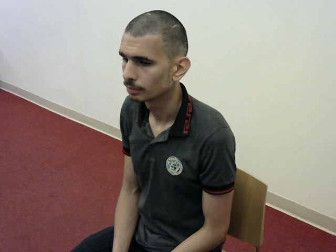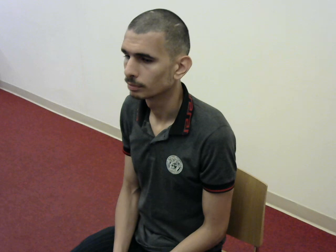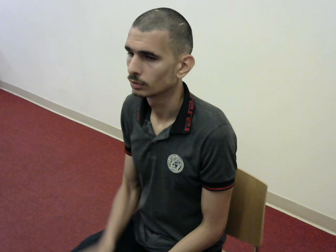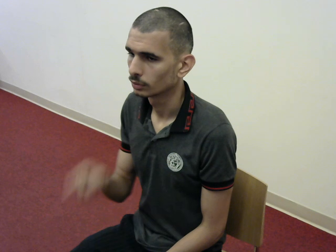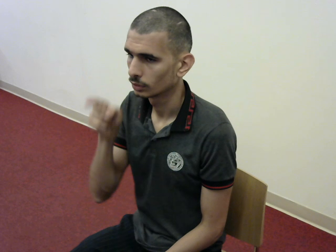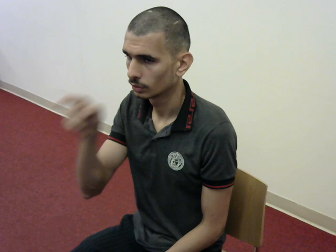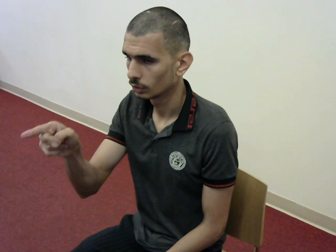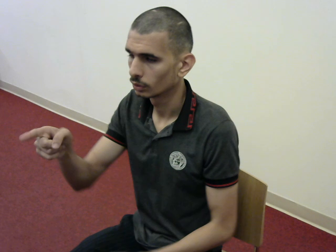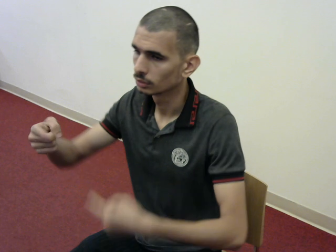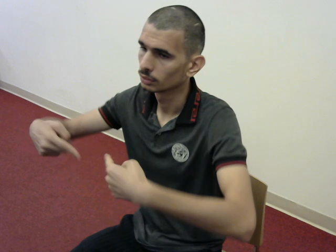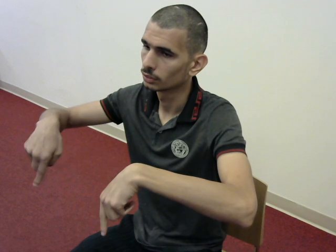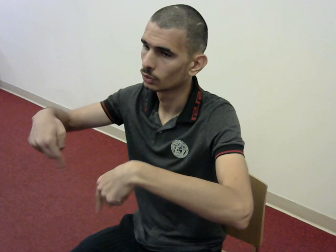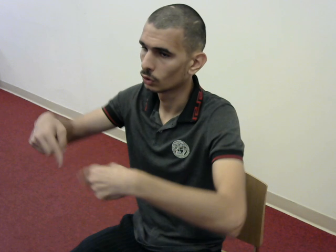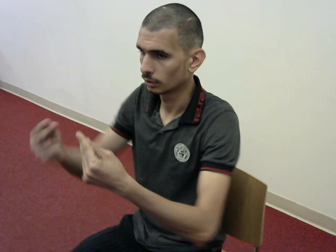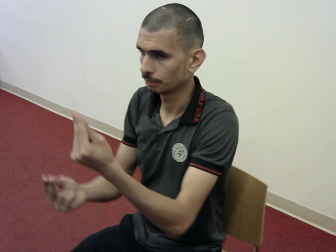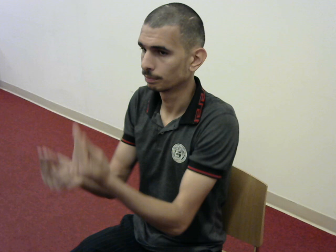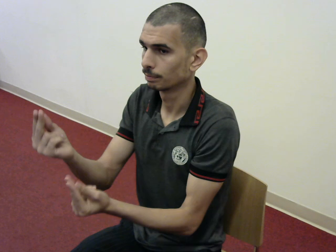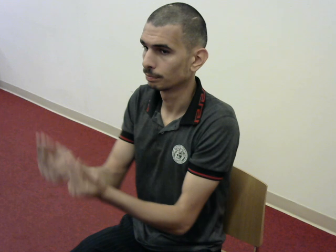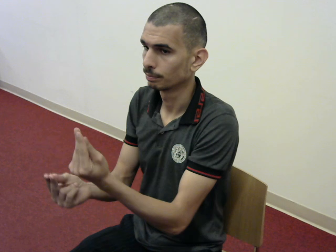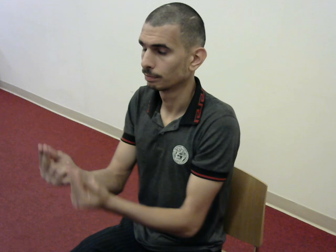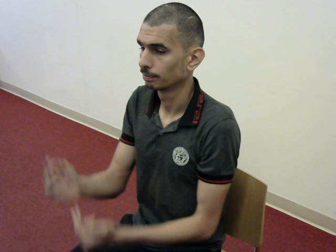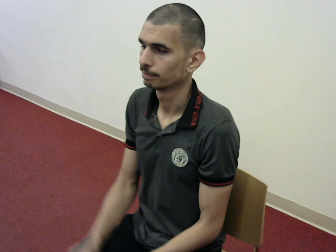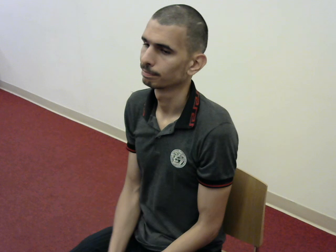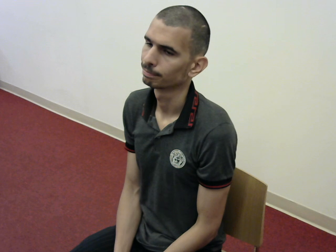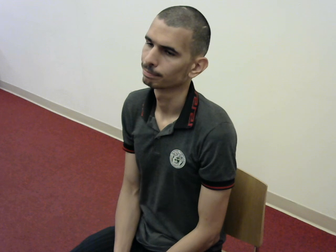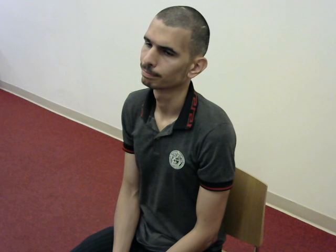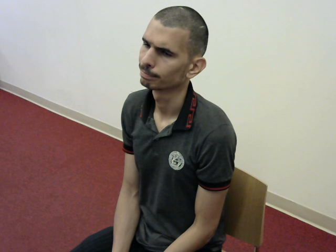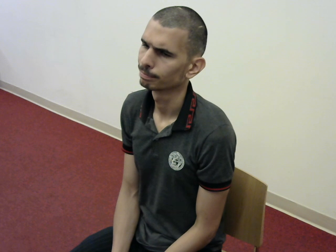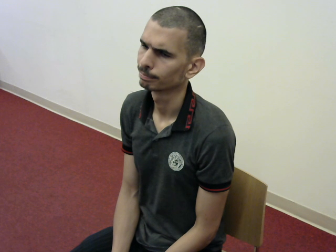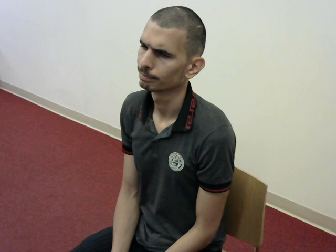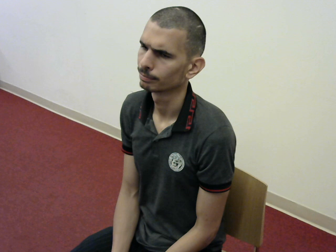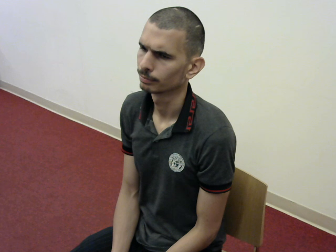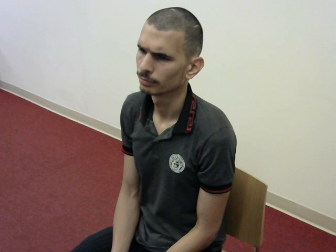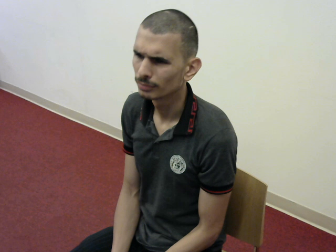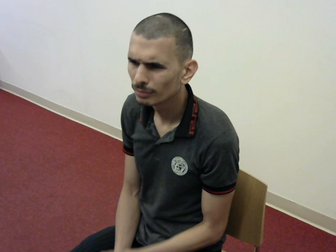Siz futbol oynayırsınız?